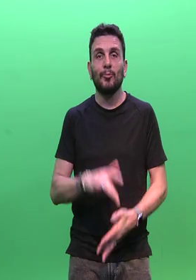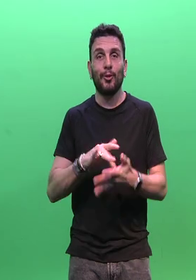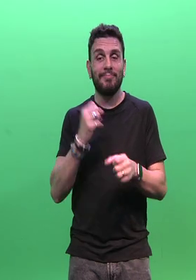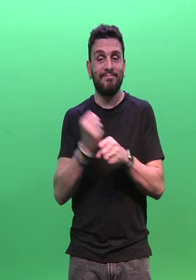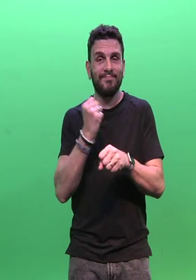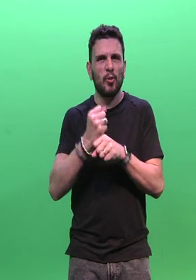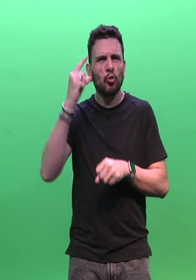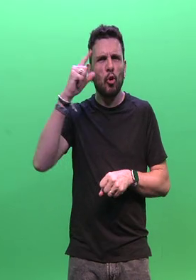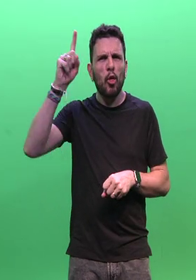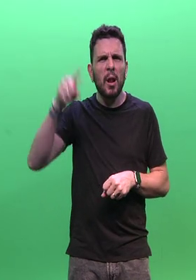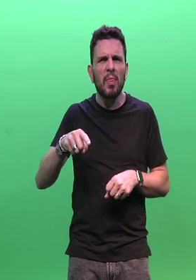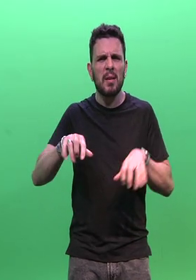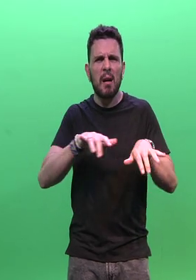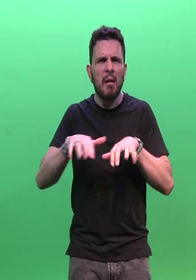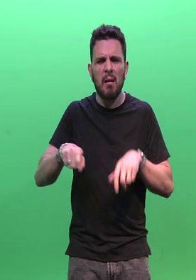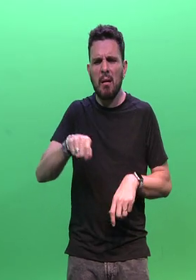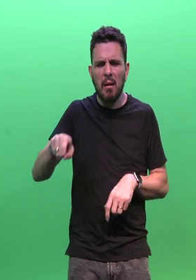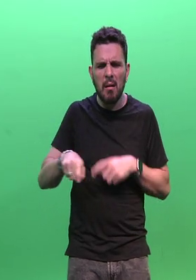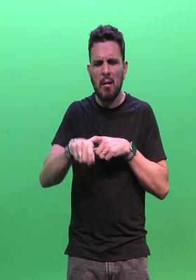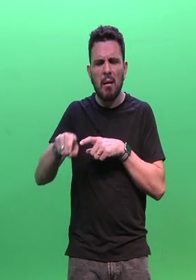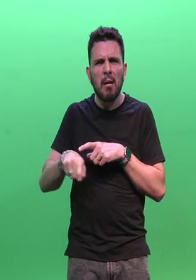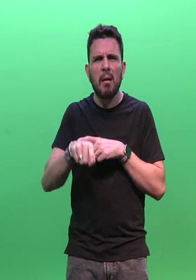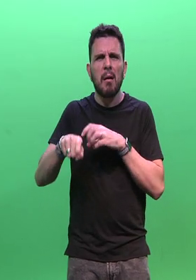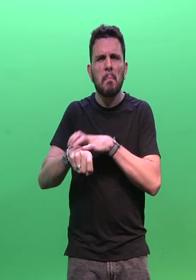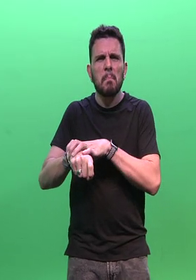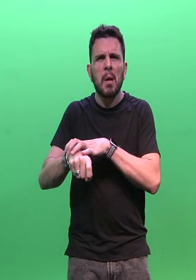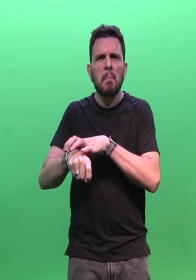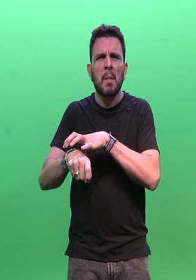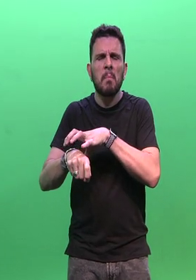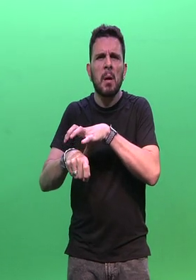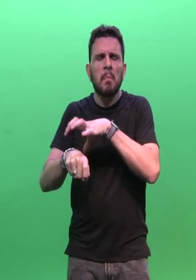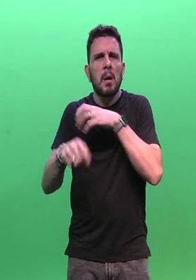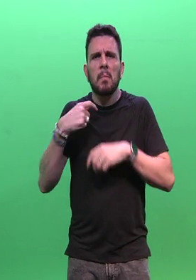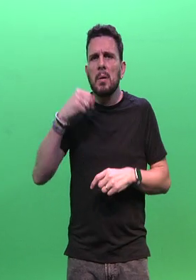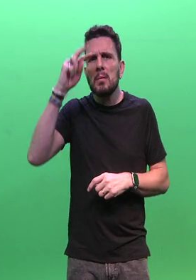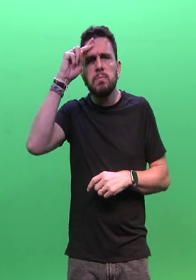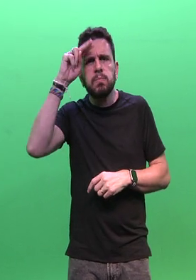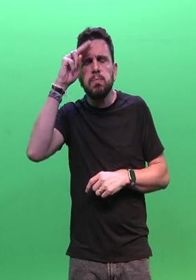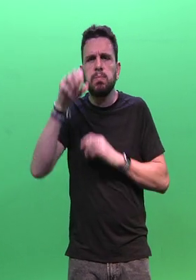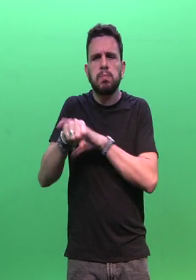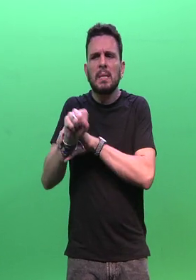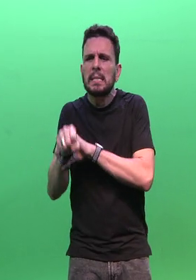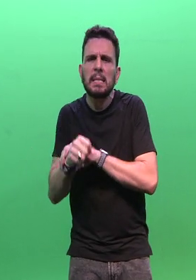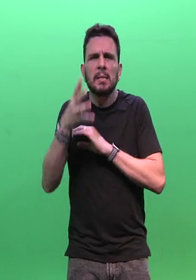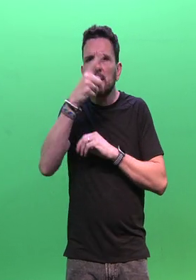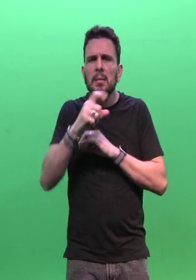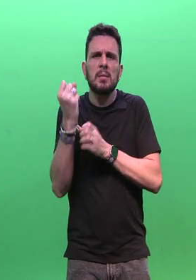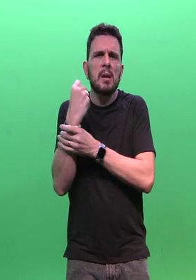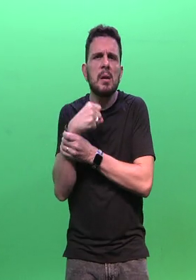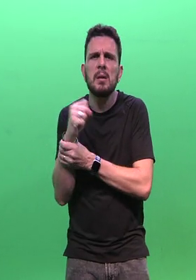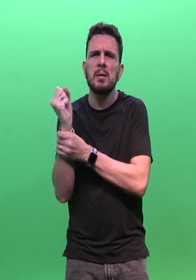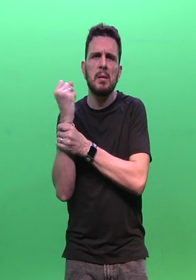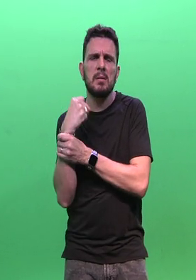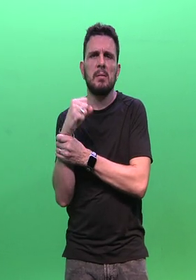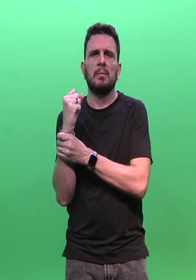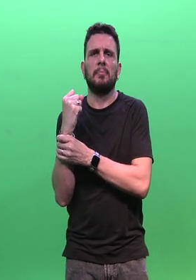Treballo tot el dia teclejant a l'ordinador i amb el ratolí, i se m'ha inflat la mà dreta, estic preocupat. No puc moure el canell.